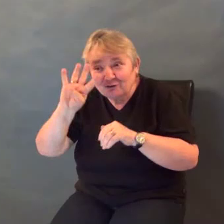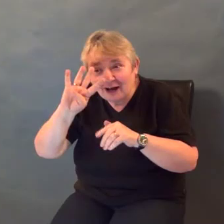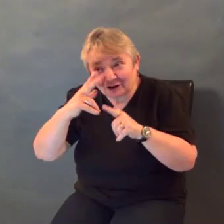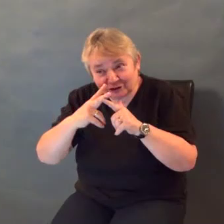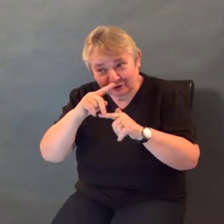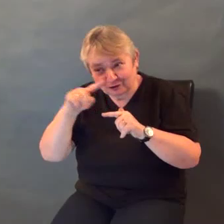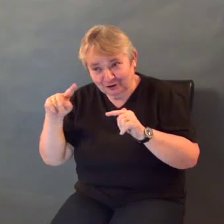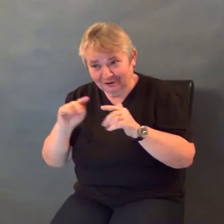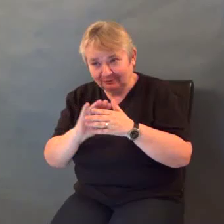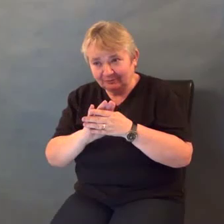Od czwartej trzydzieści.